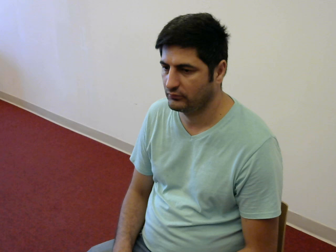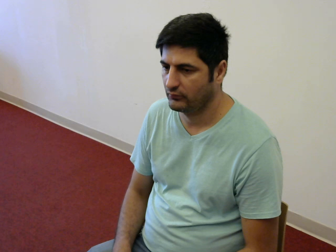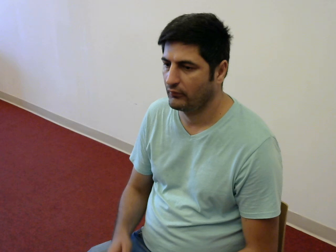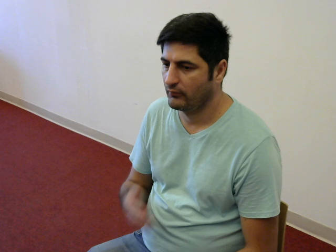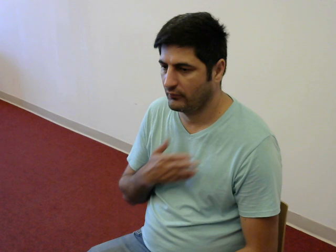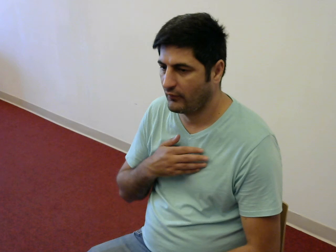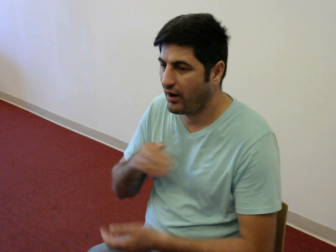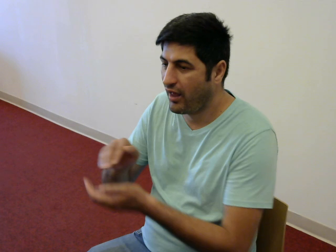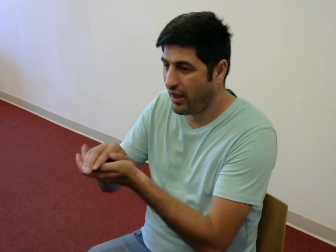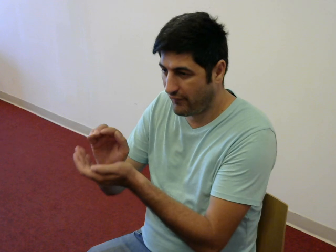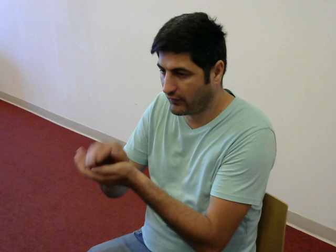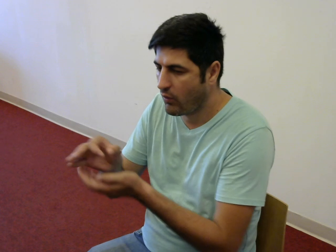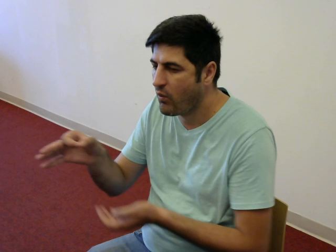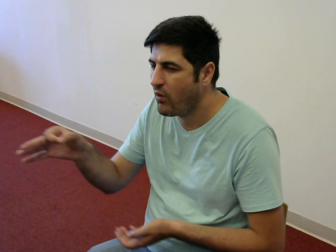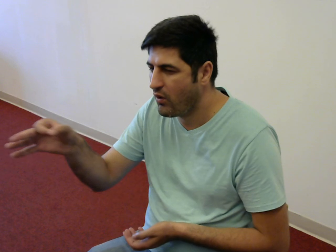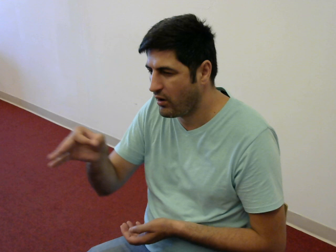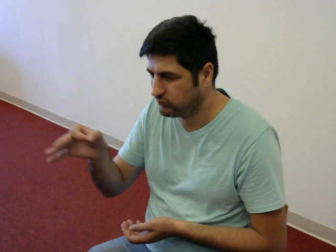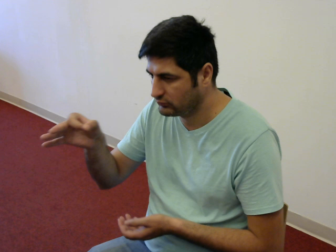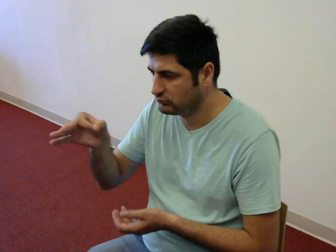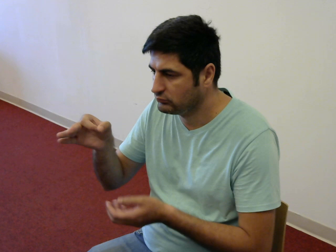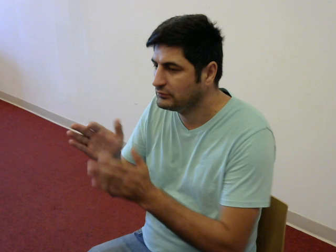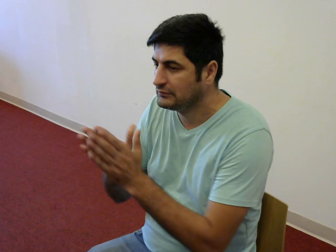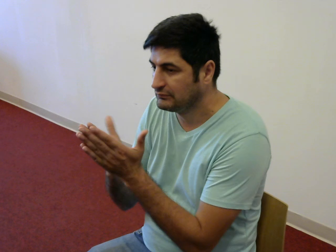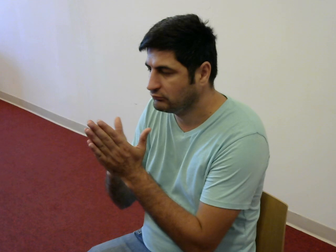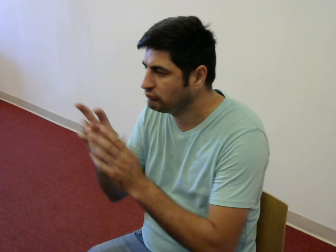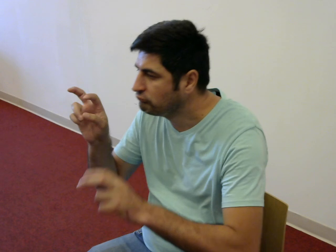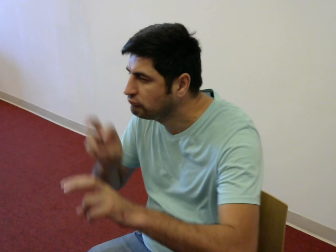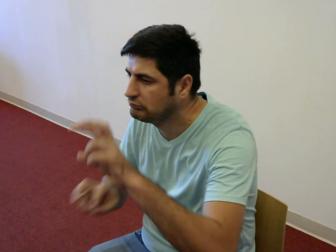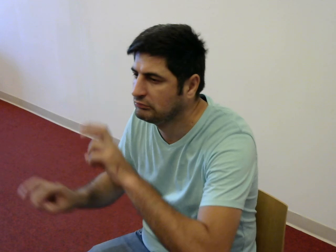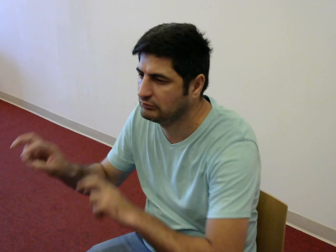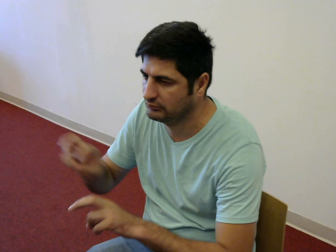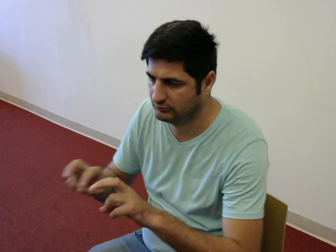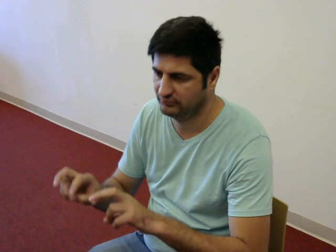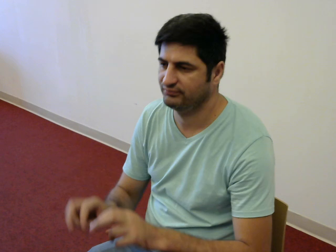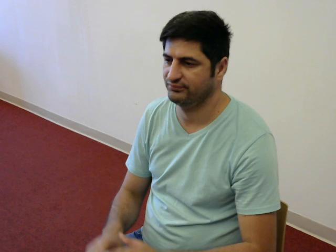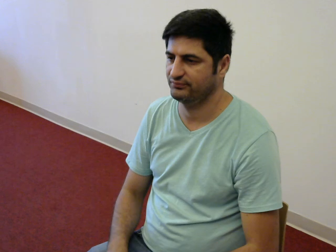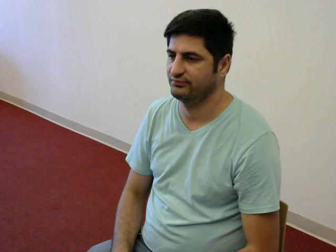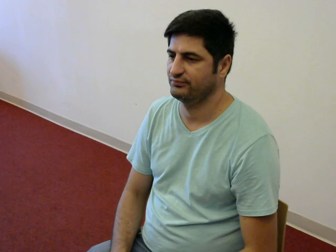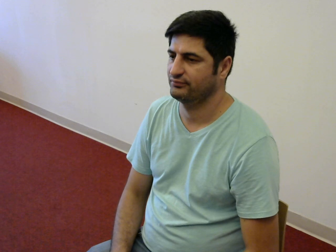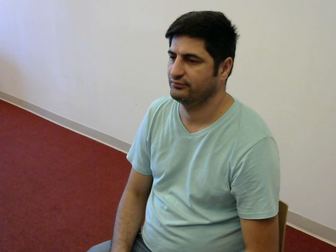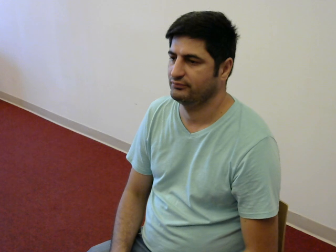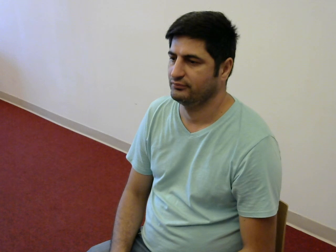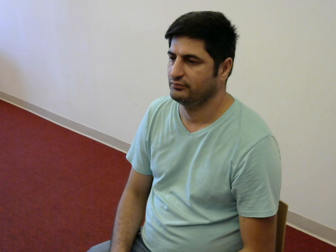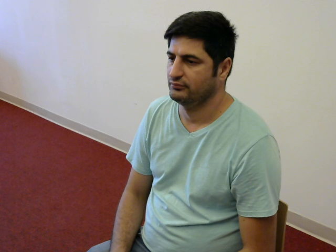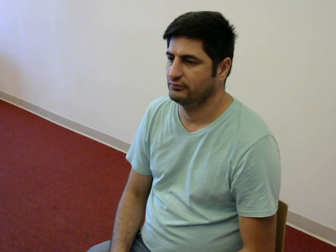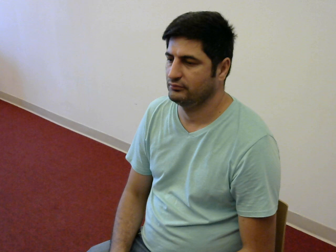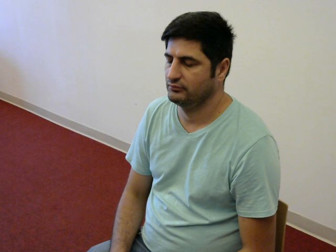Mən "Dəfinələr Adası" kitabını axtarıram